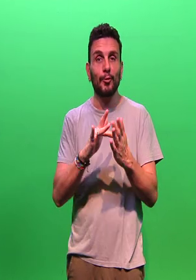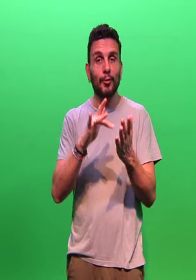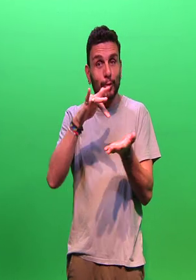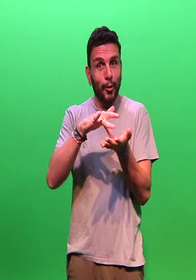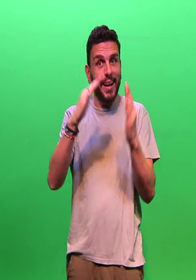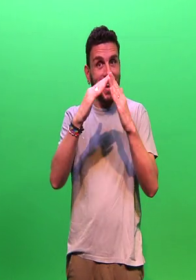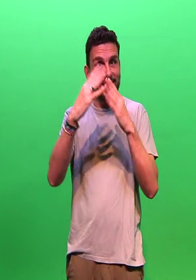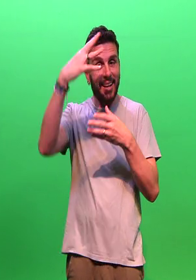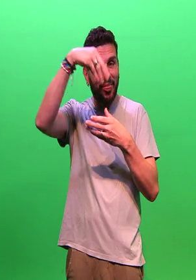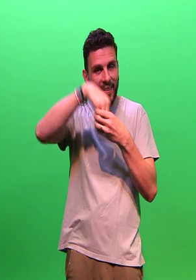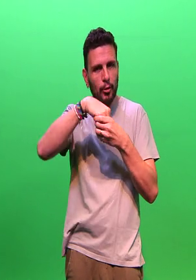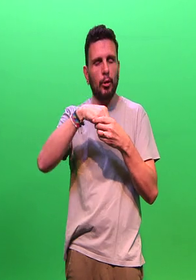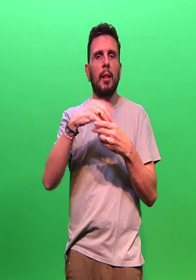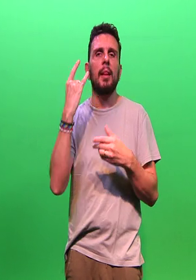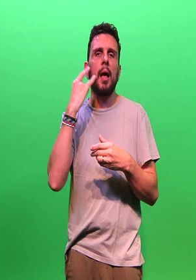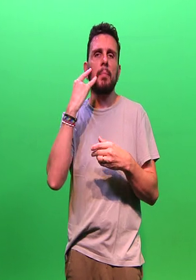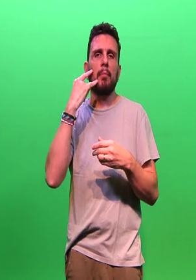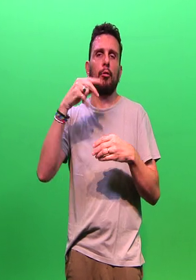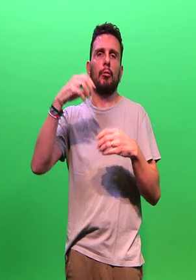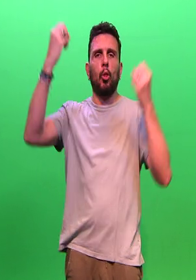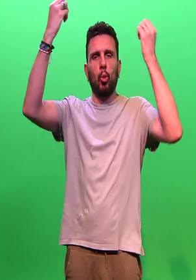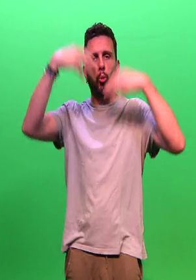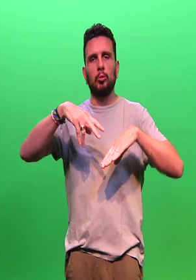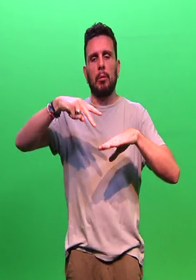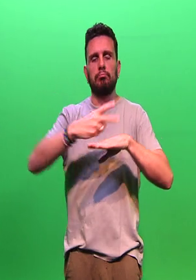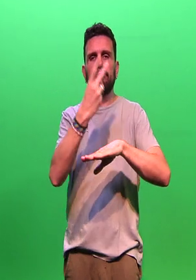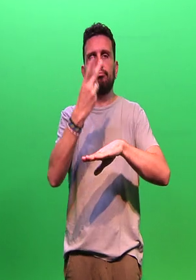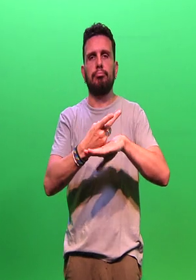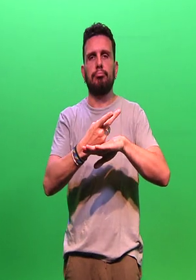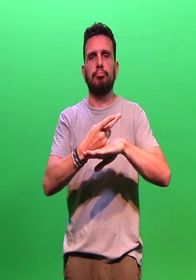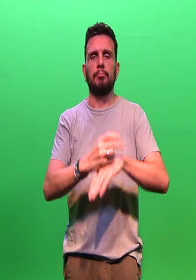Vaig caure al lavabo de casa, dins la dutxa.